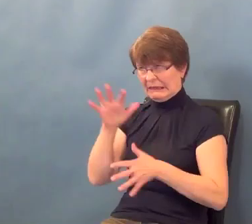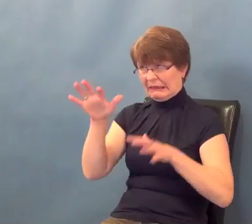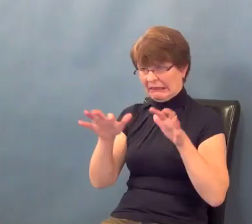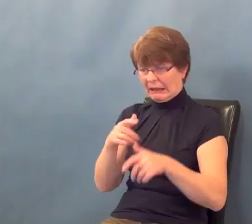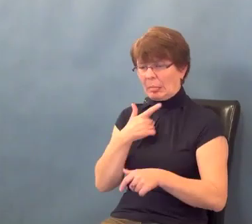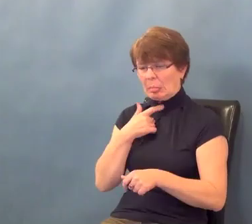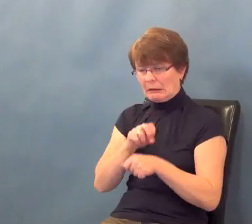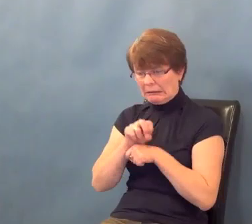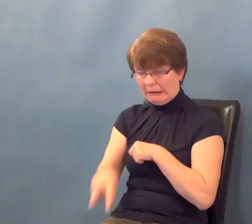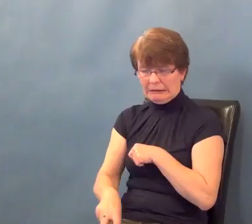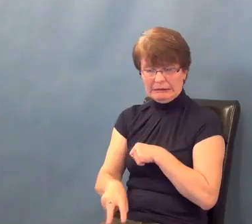Pragnąć wypaść...